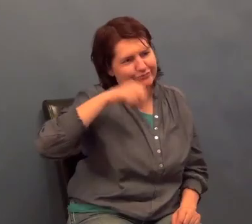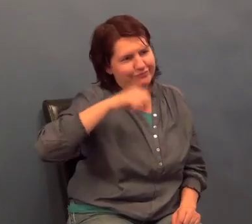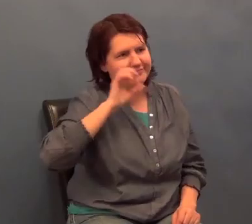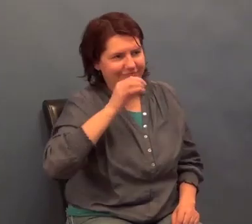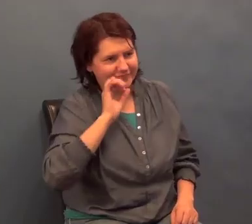Dobrze, dobrze.